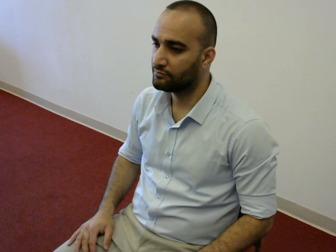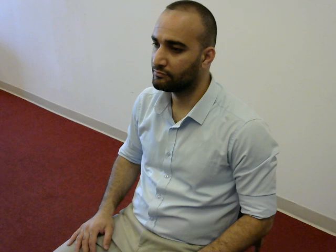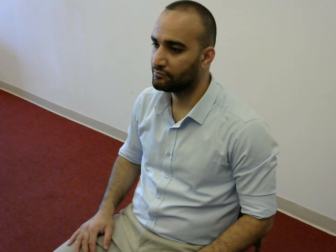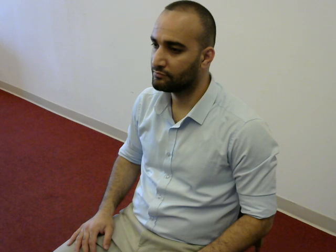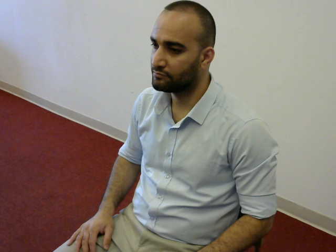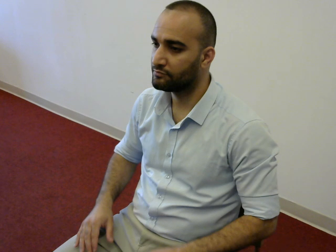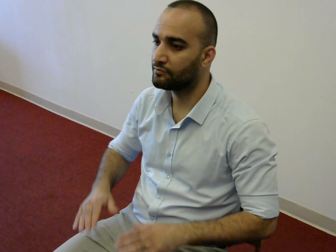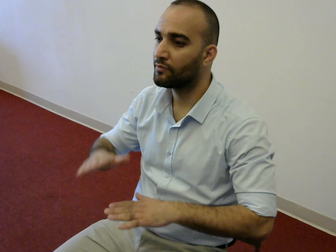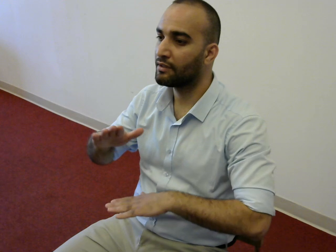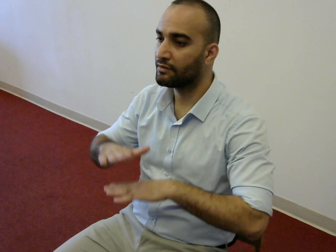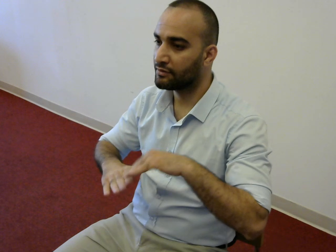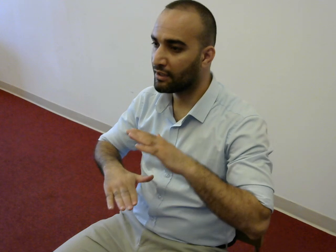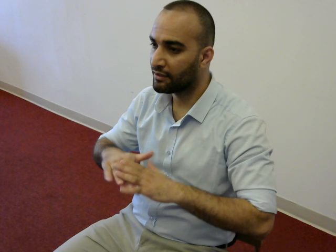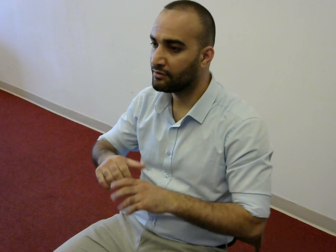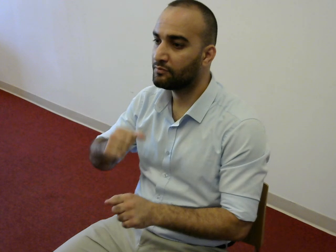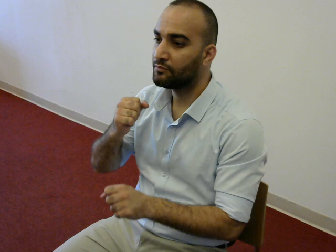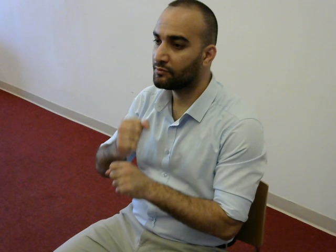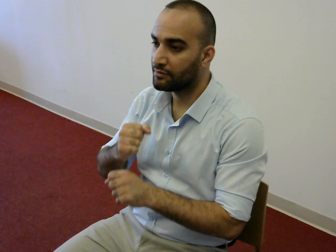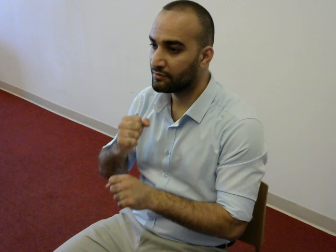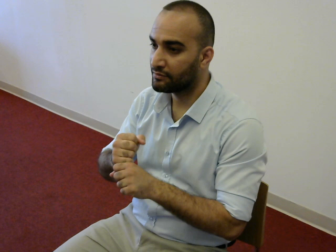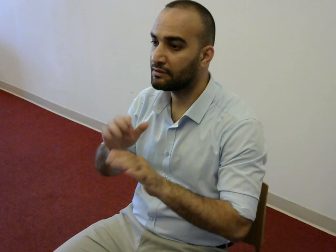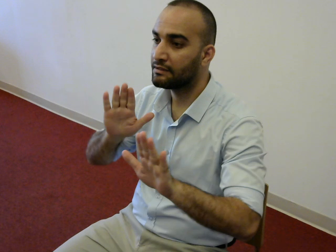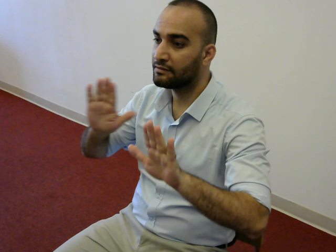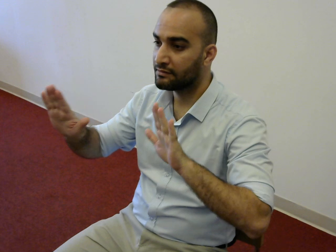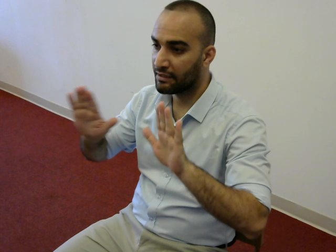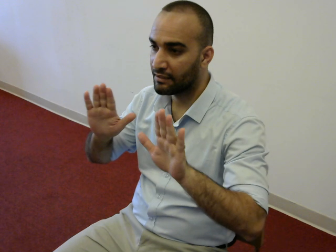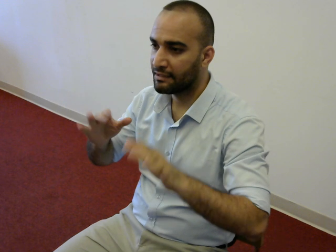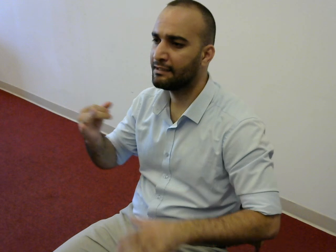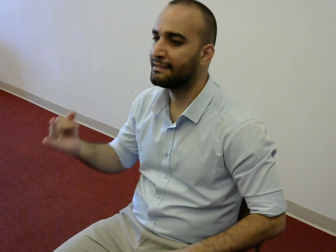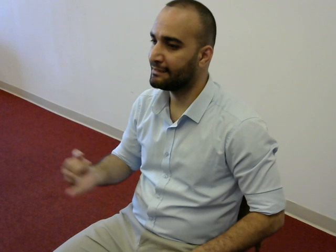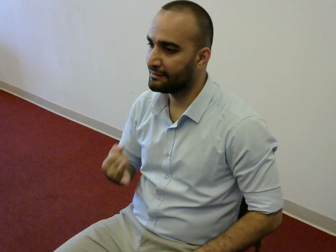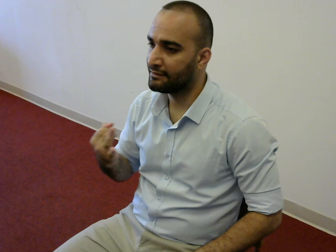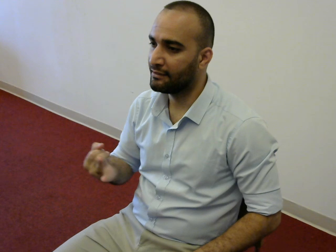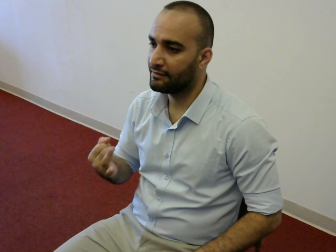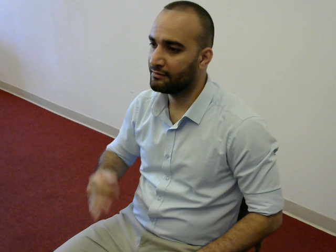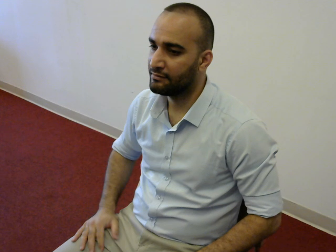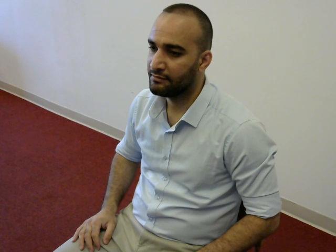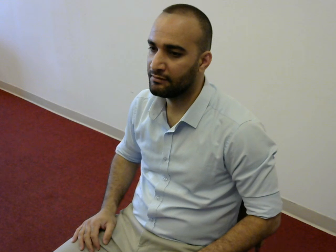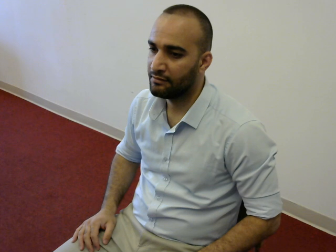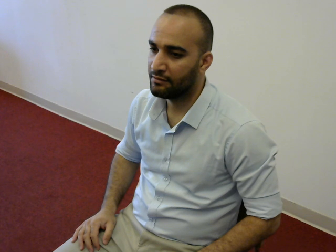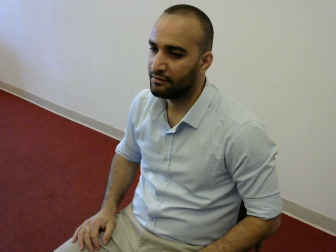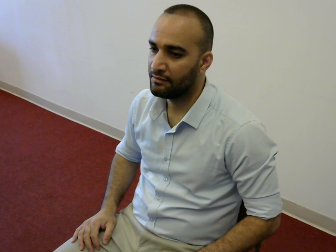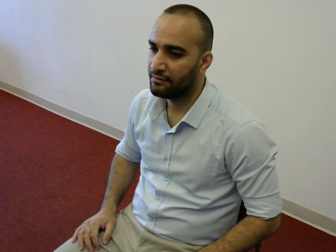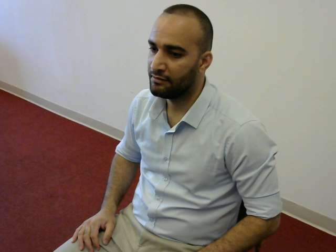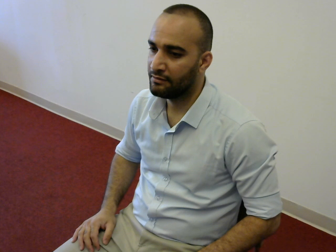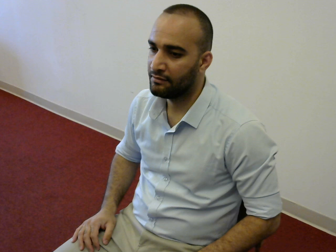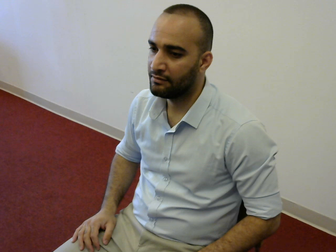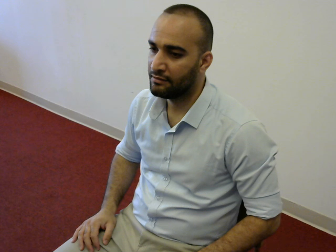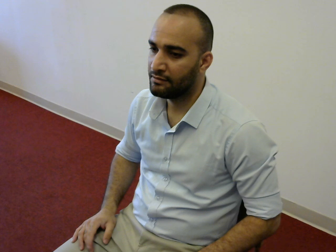Əl işləri sərgisi maraqlı idi